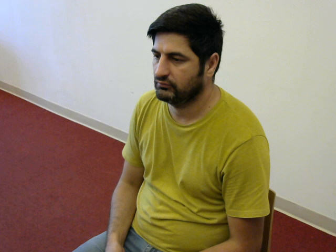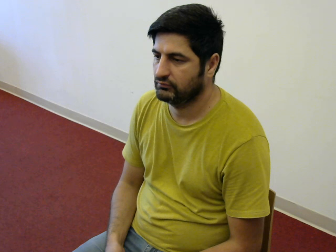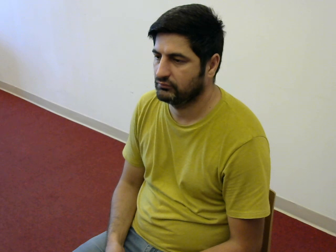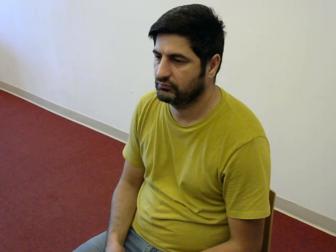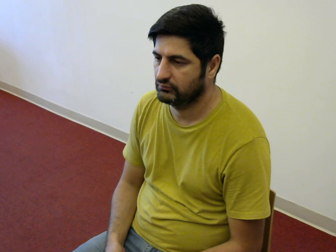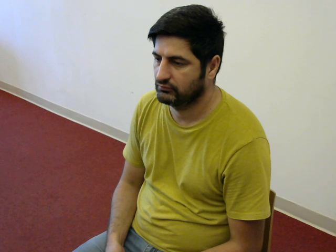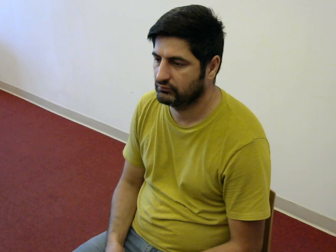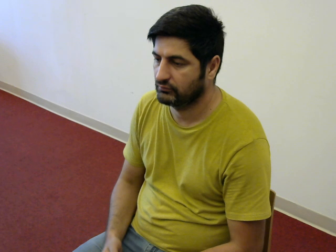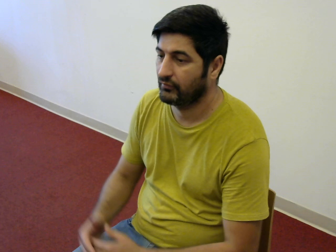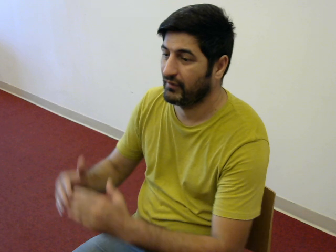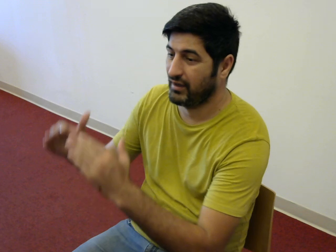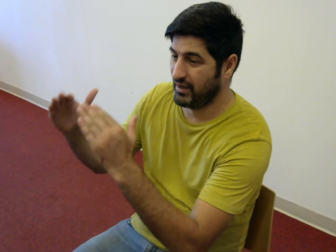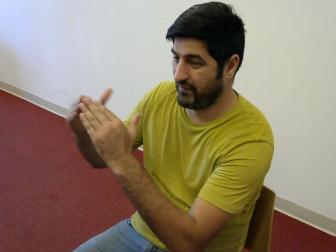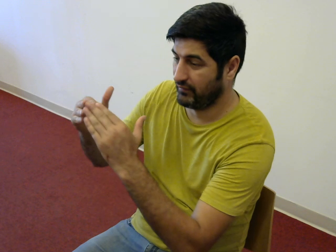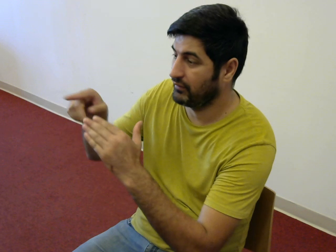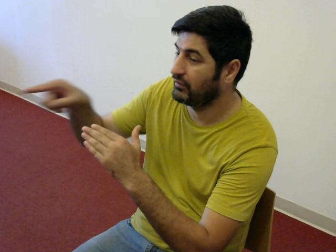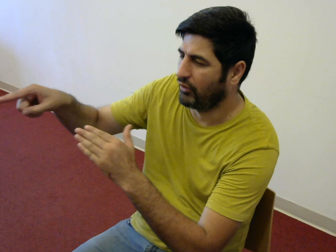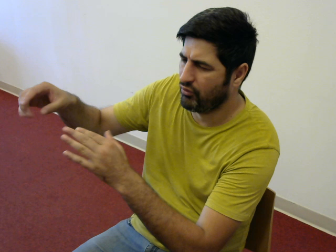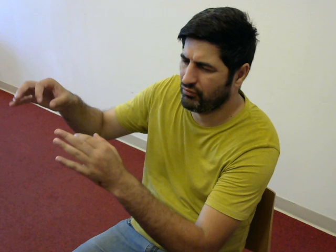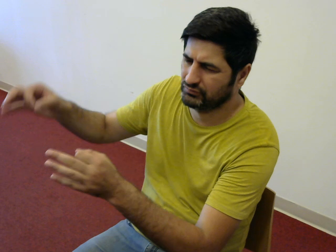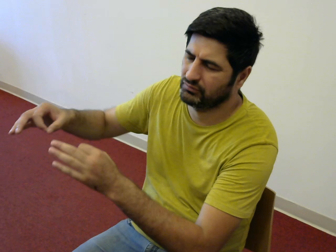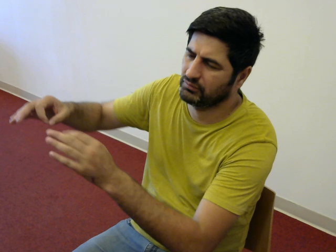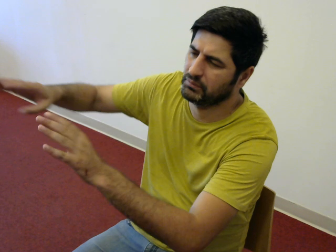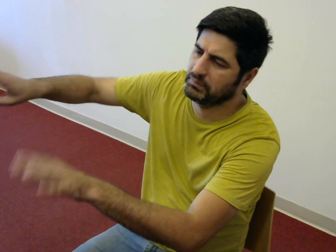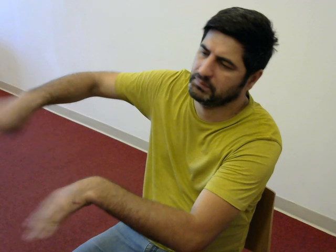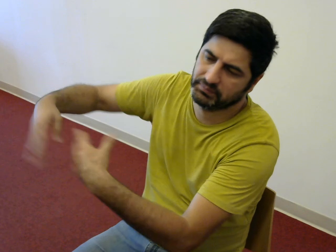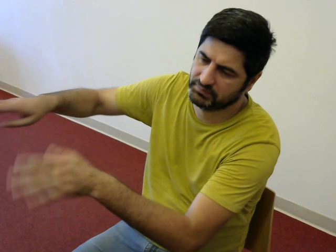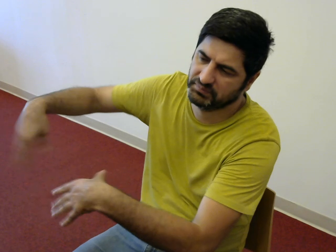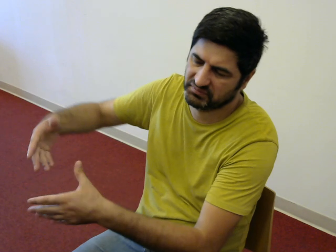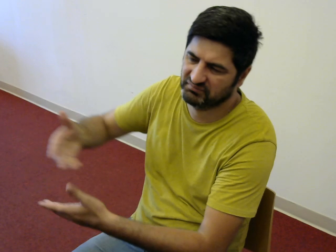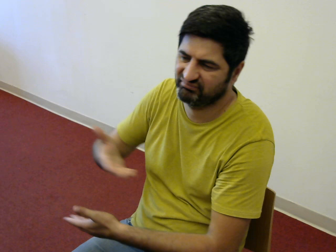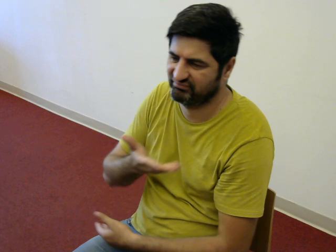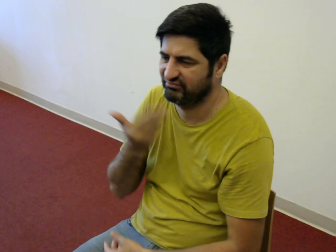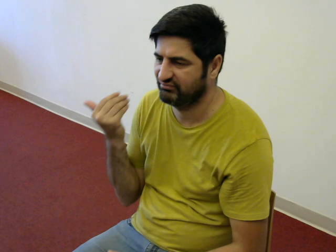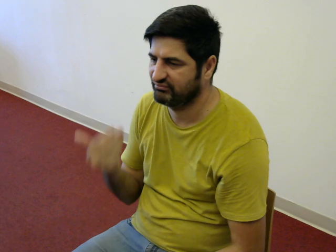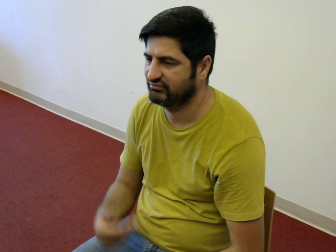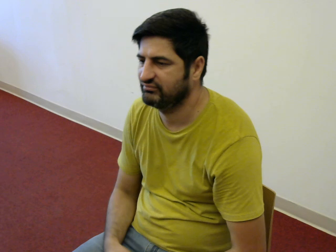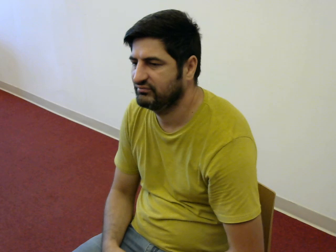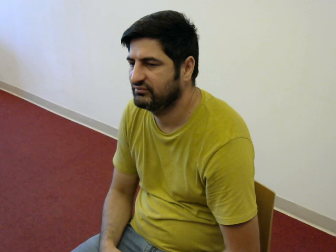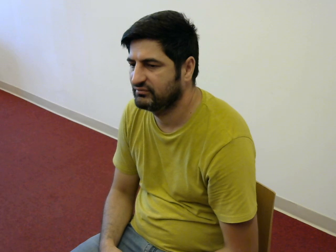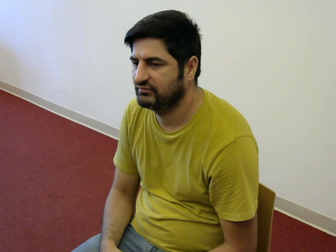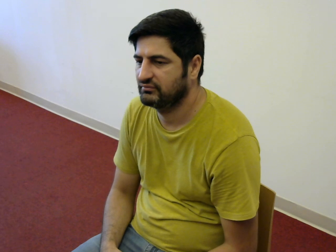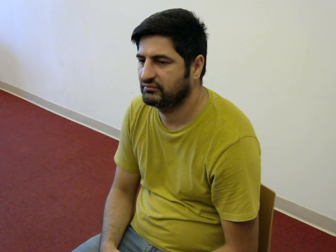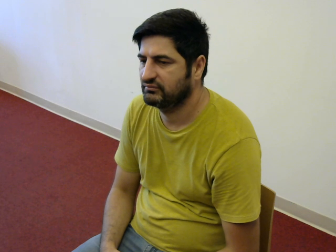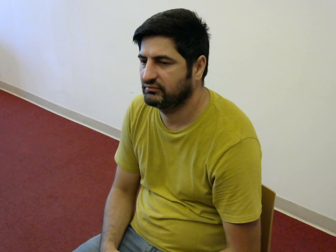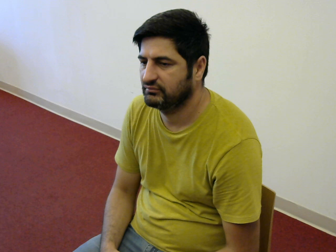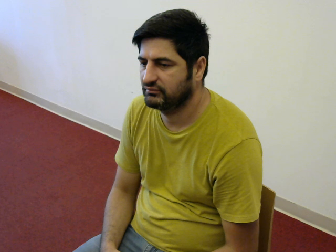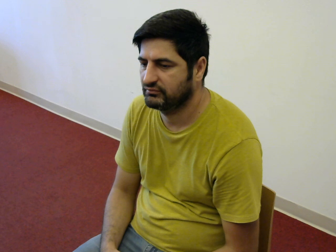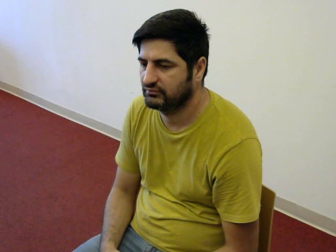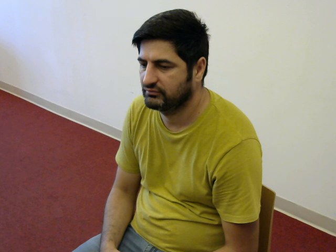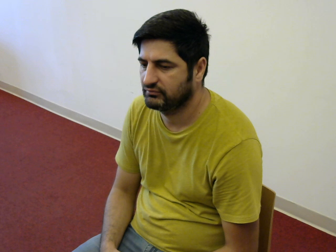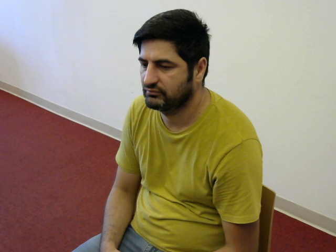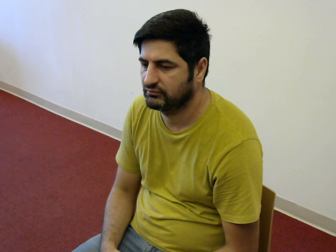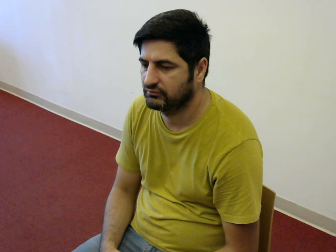Evdə heç kəs yoxdur